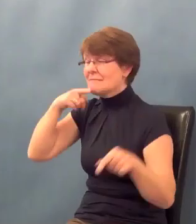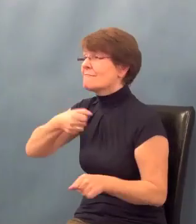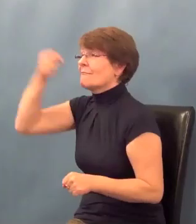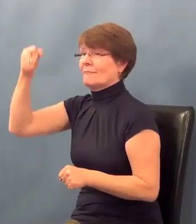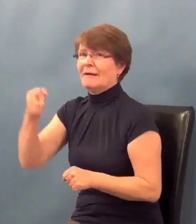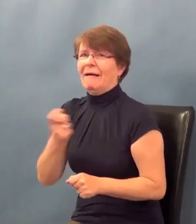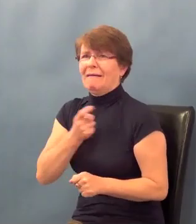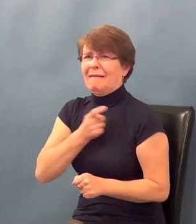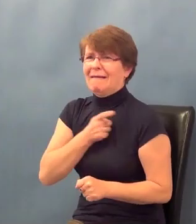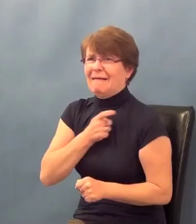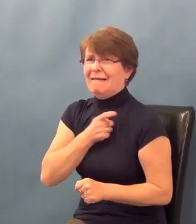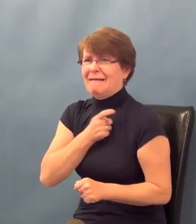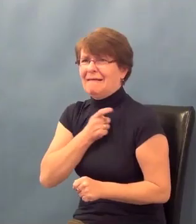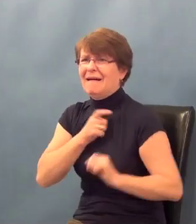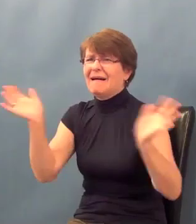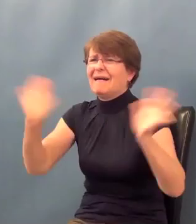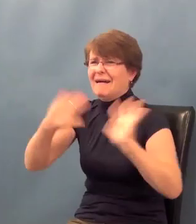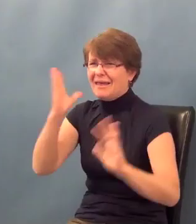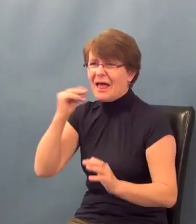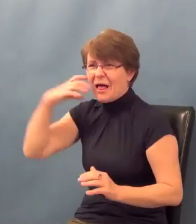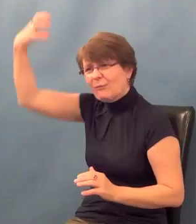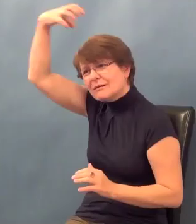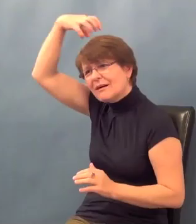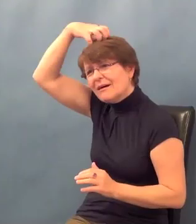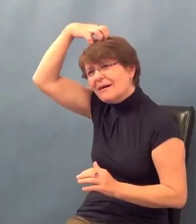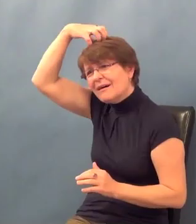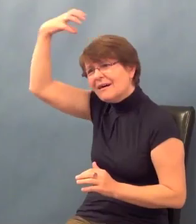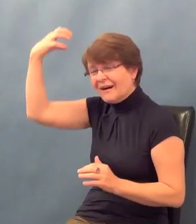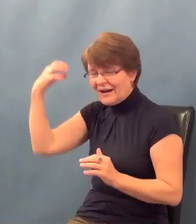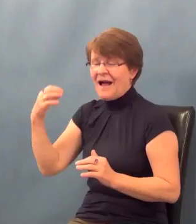Starsza Myszka Miki z jabłkiem na głowie trzęsie się i protestuje.